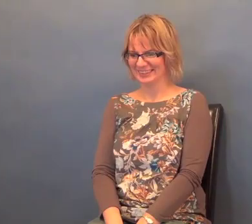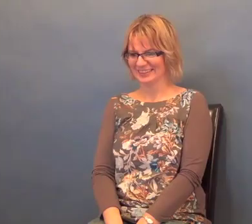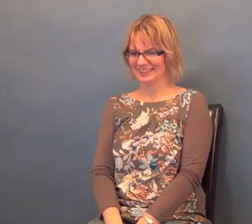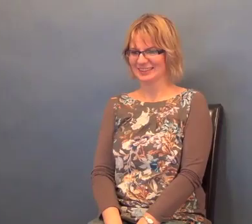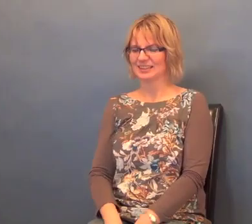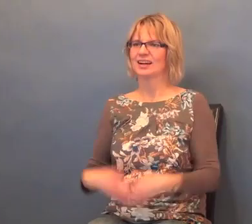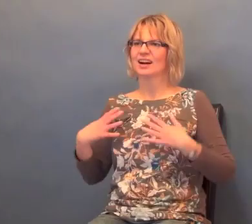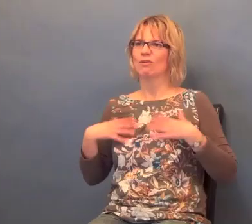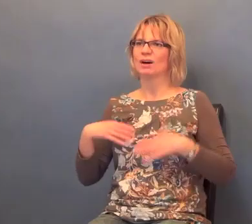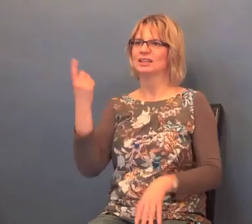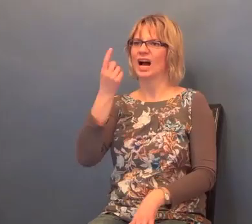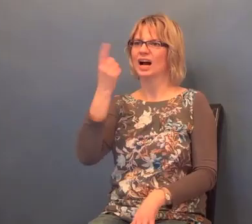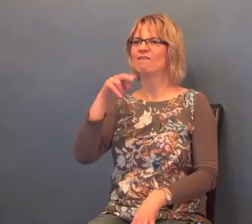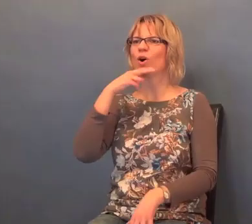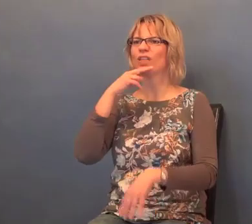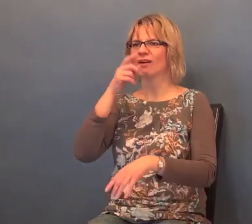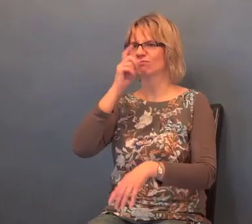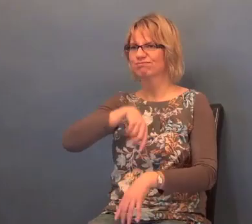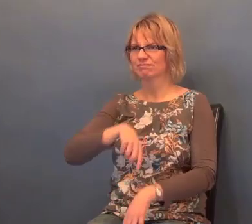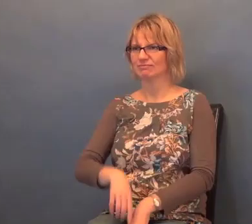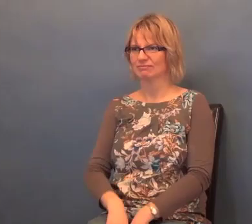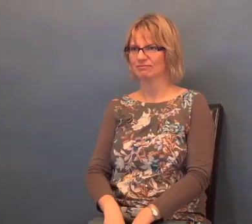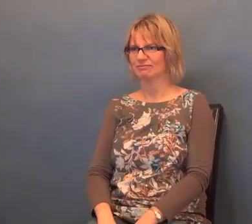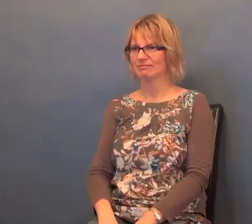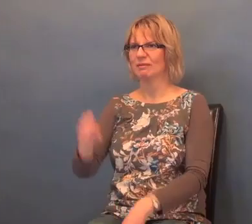Zakaz kąpieli, bo woda jest zła.